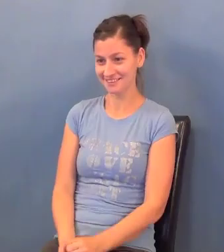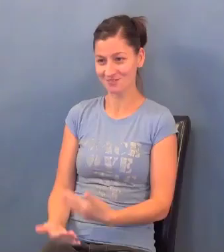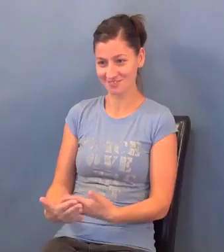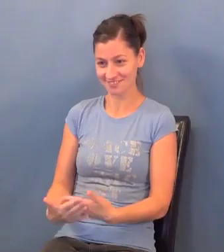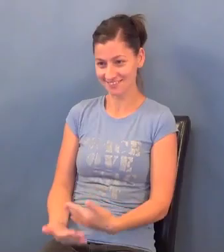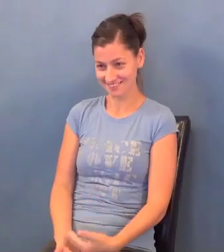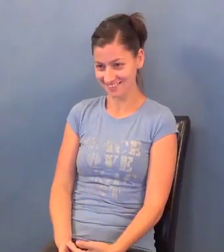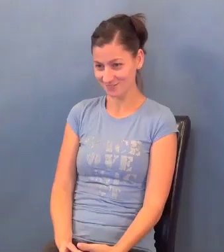Dlaczego?